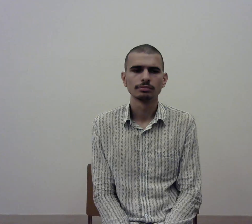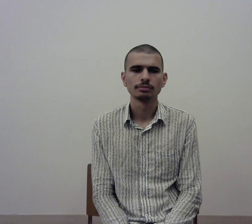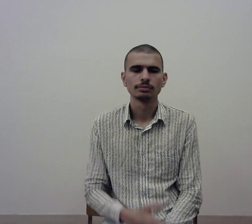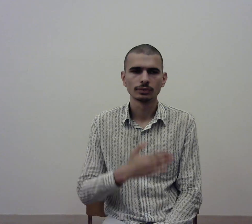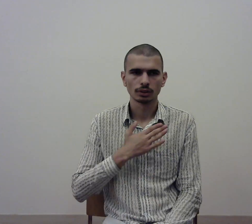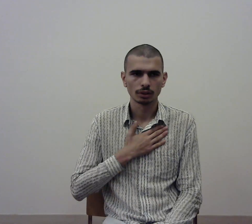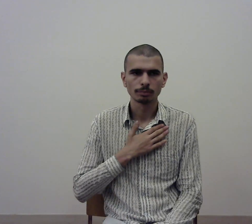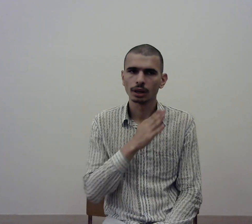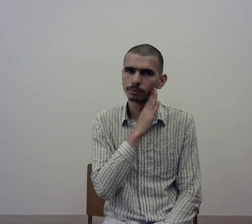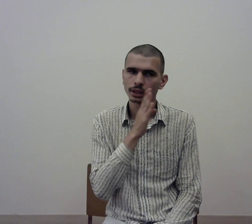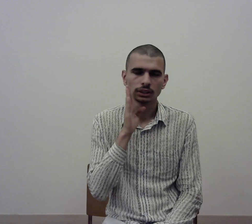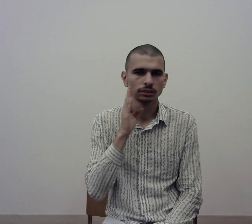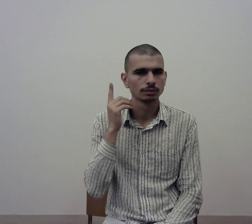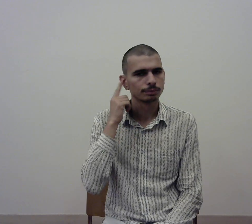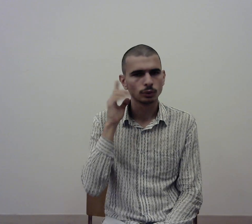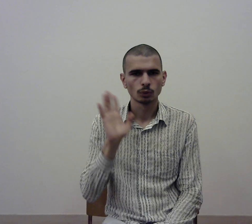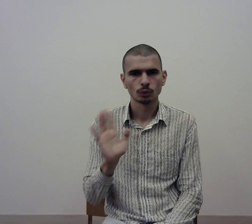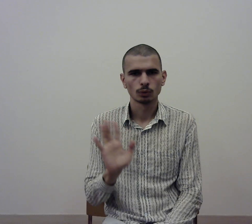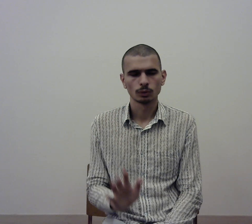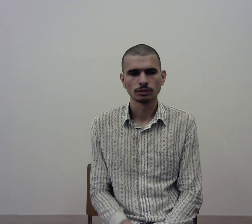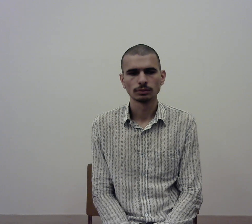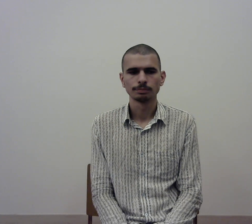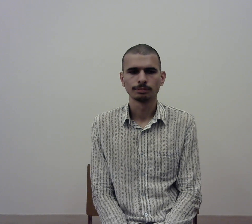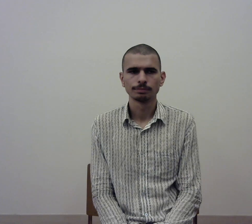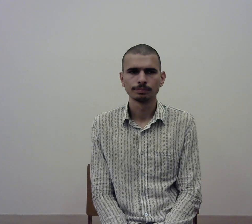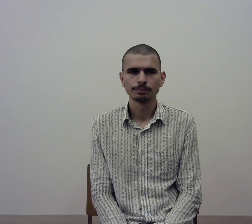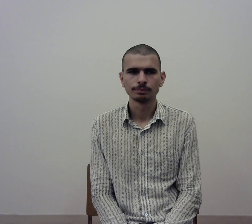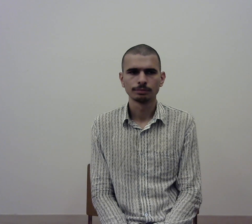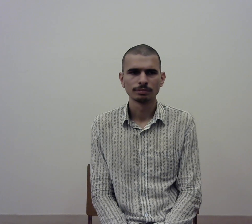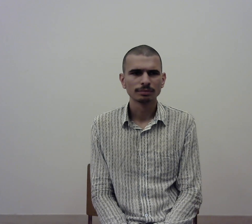Mənim anam eşitmir